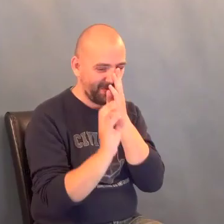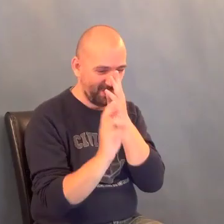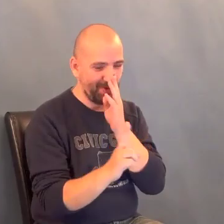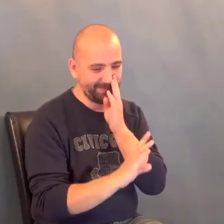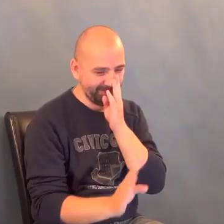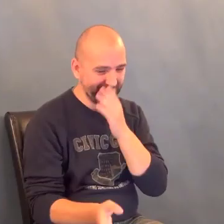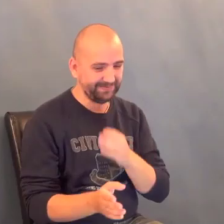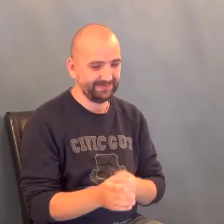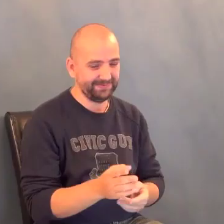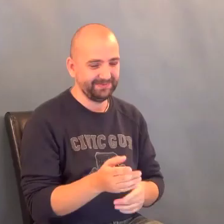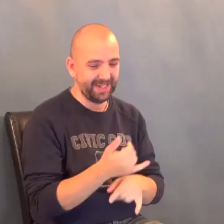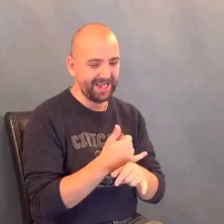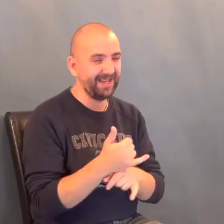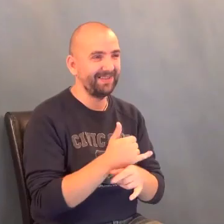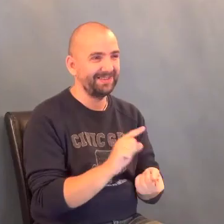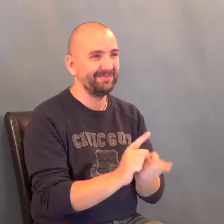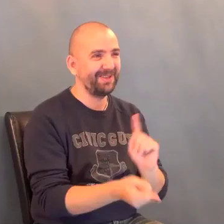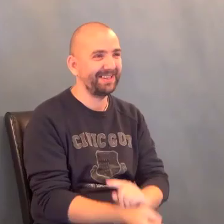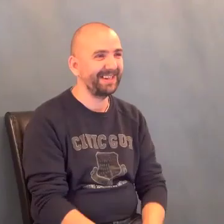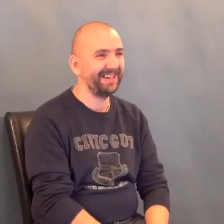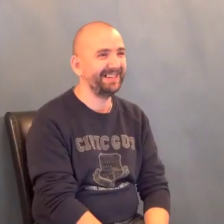Okej, już ustalone, spotkamy się na kawę?